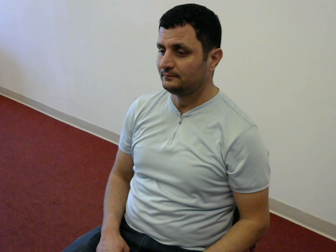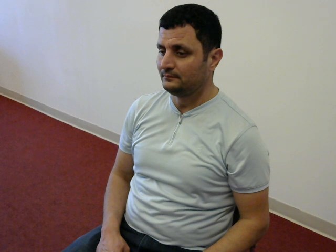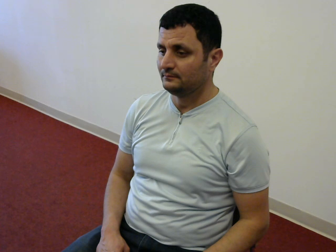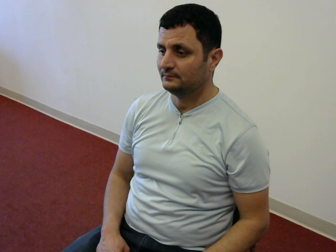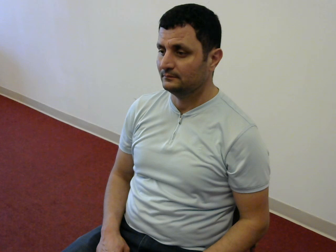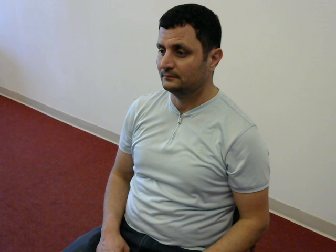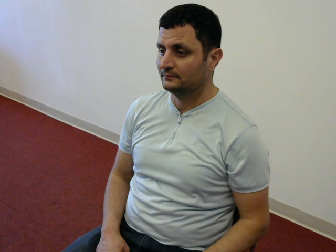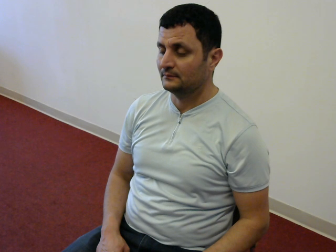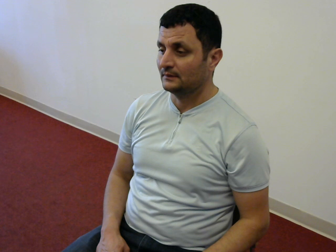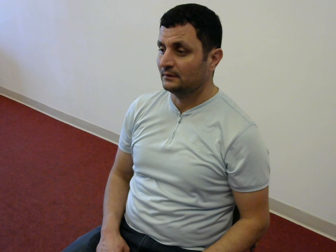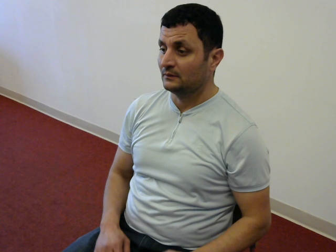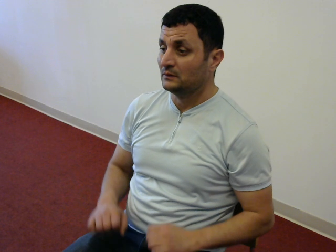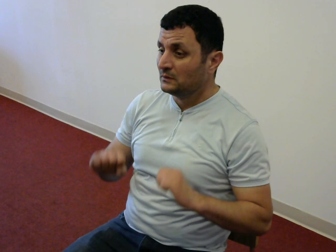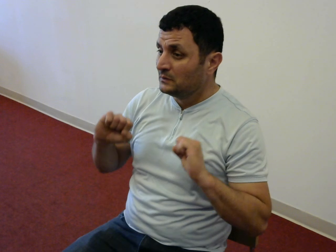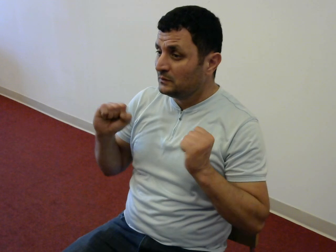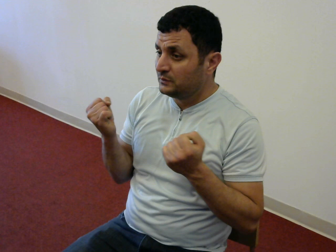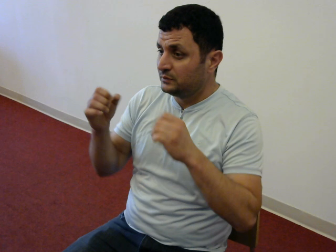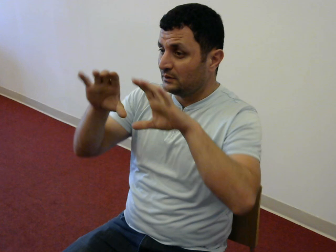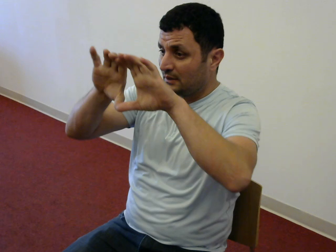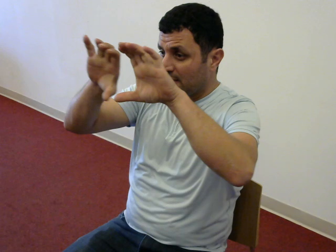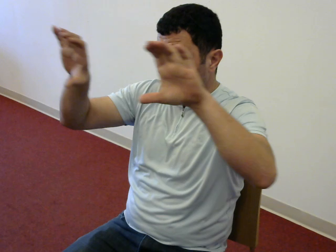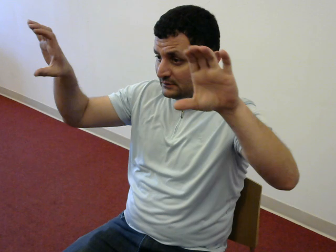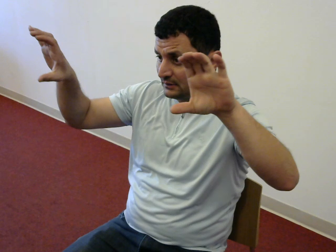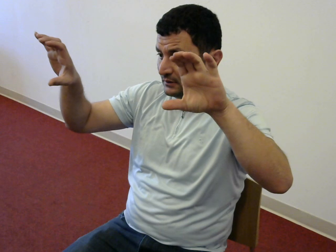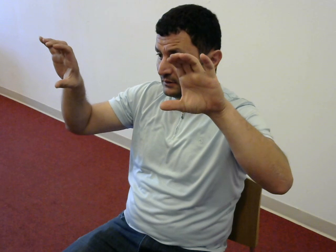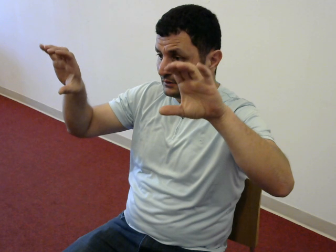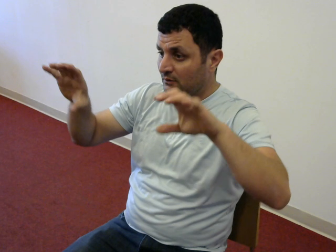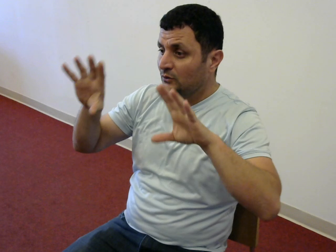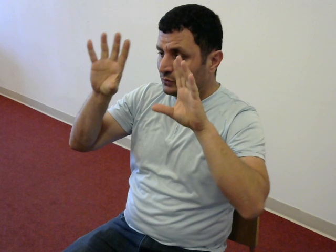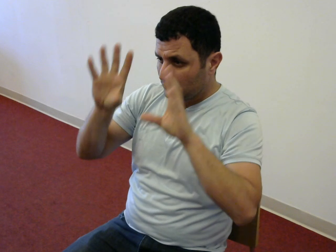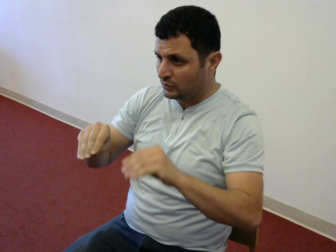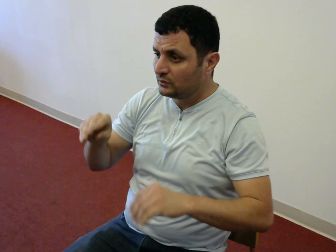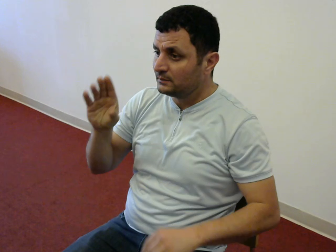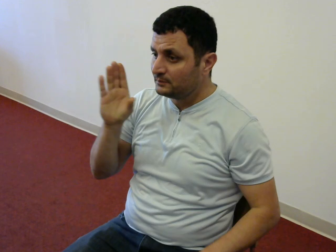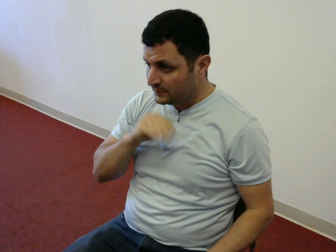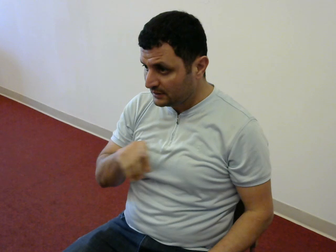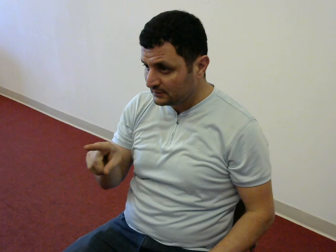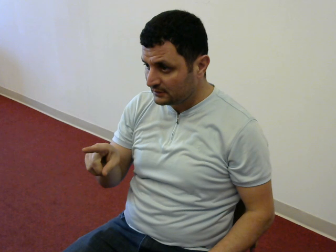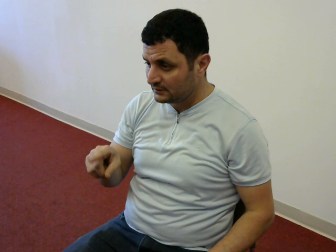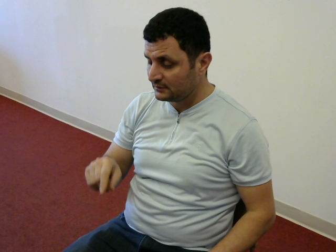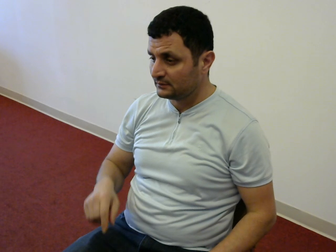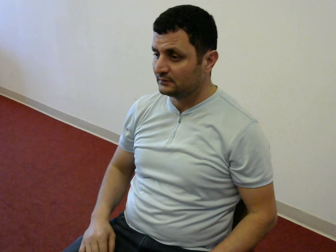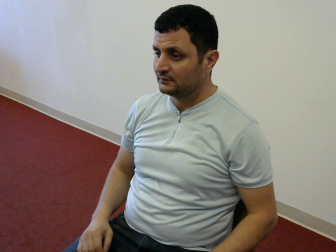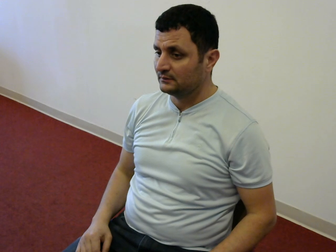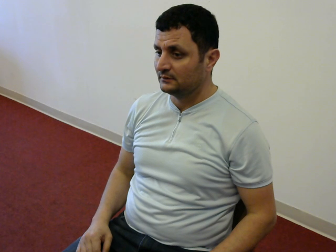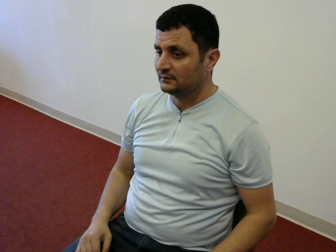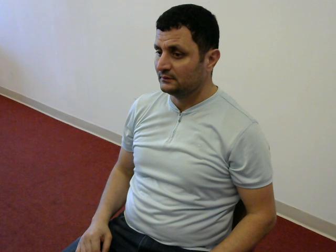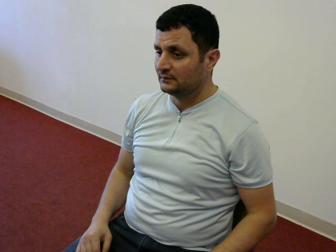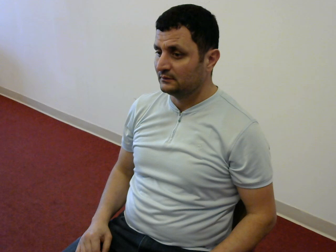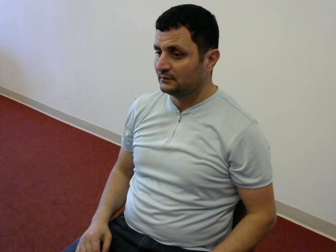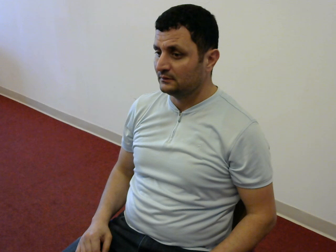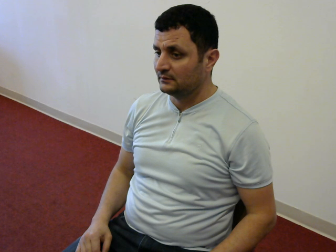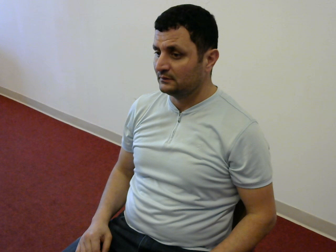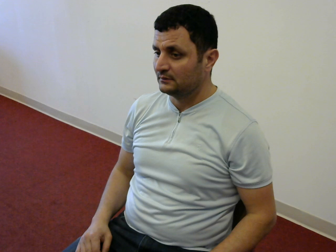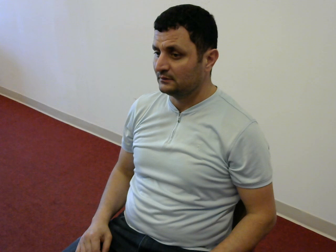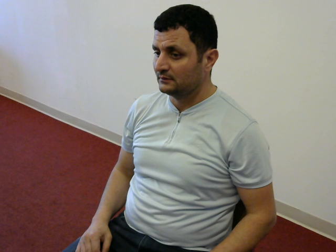Kondisioneri söndürə bilərsinizmi?